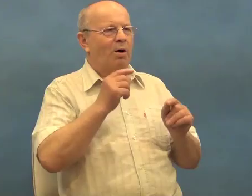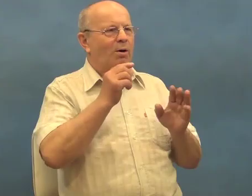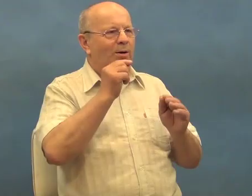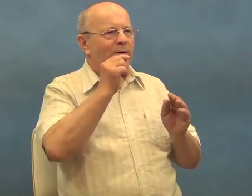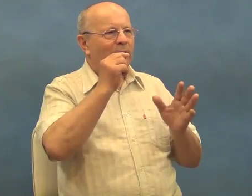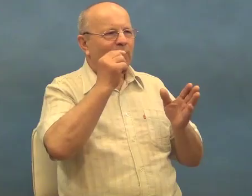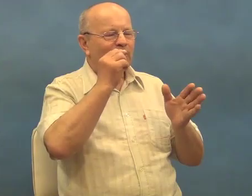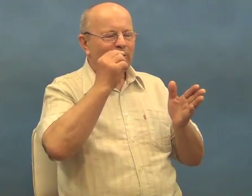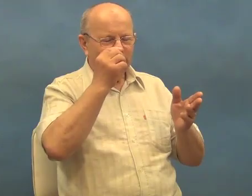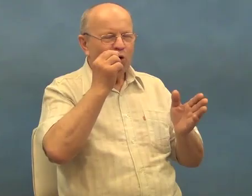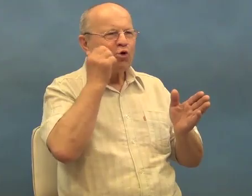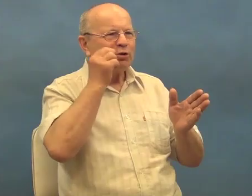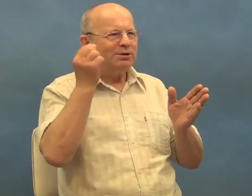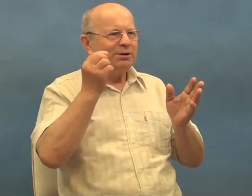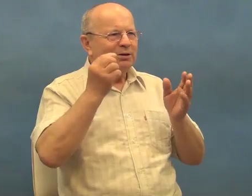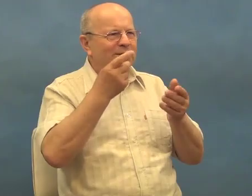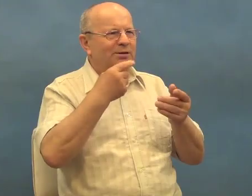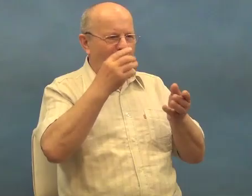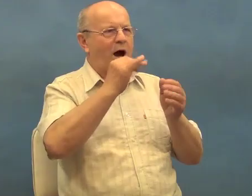Kot i ptak.